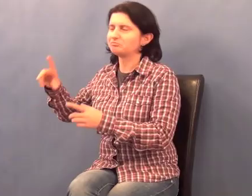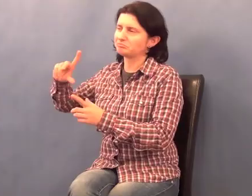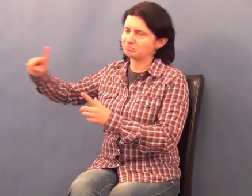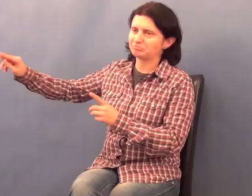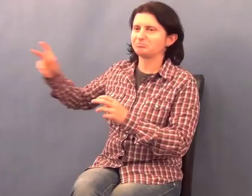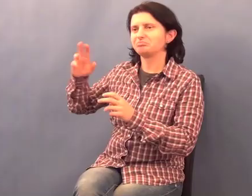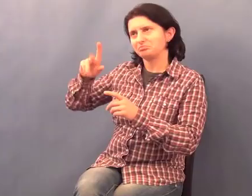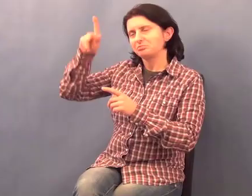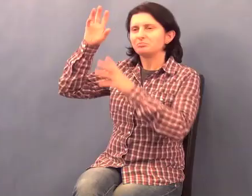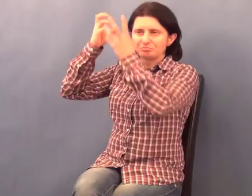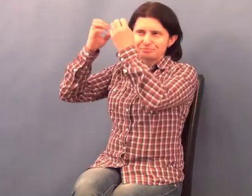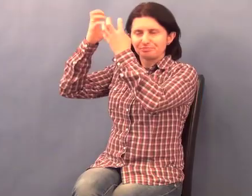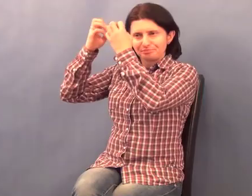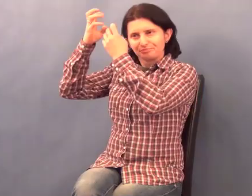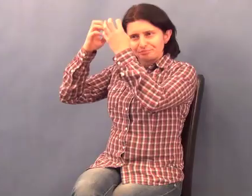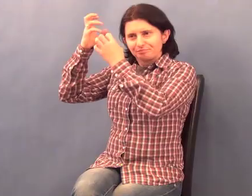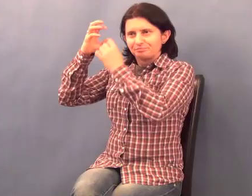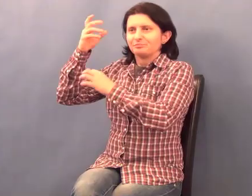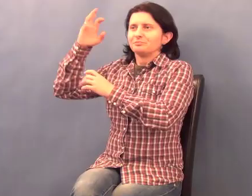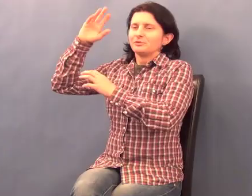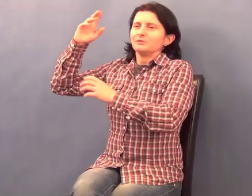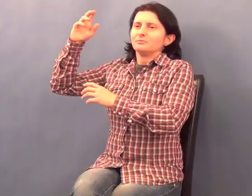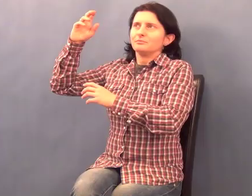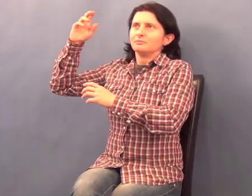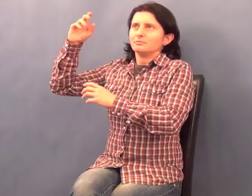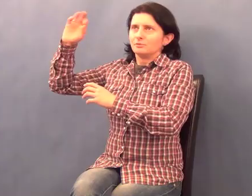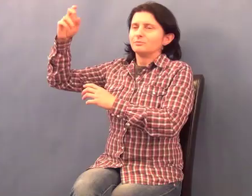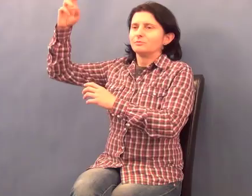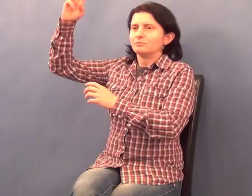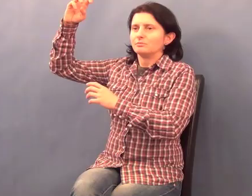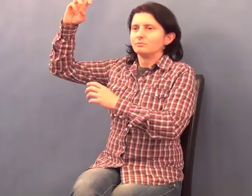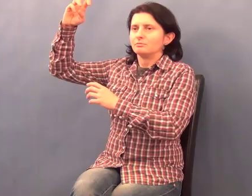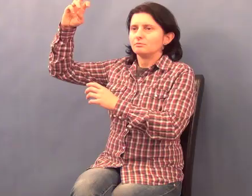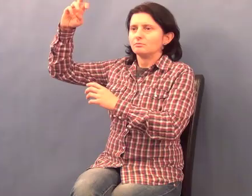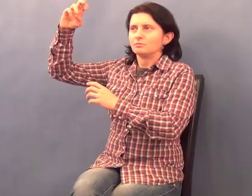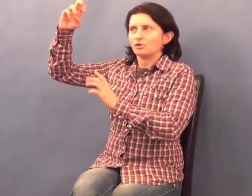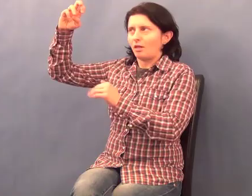Na górze nadal zbierał i potem... dobrze, a nie, źle!